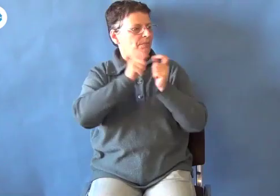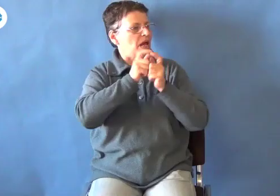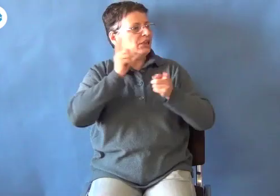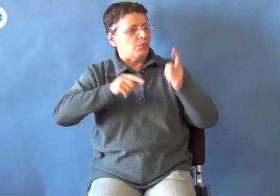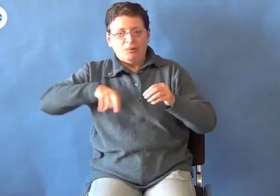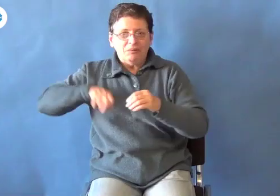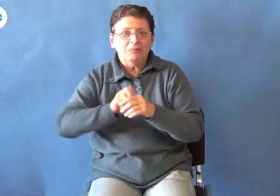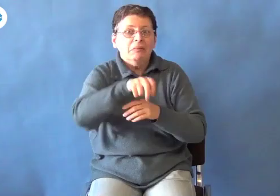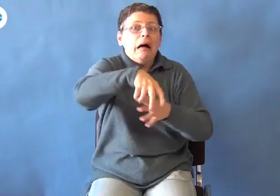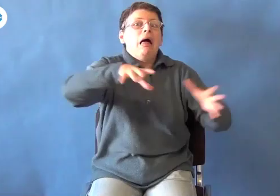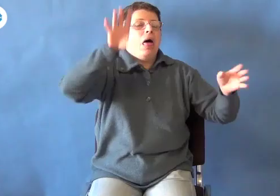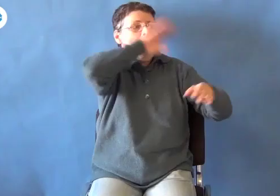Kupił bilet i spieszył się.